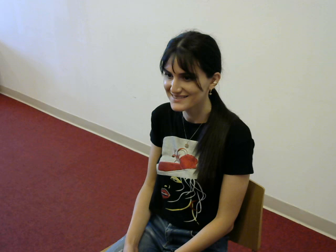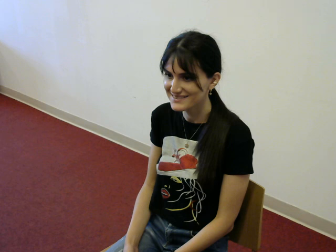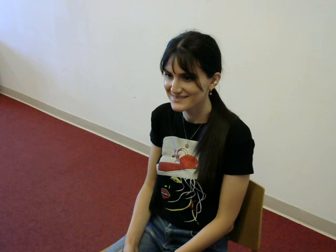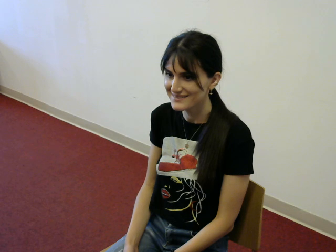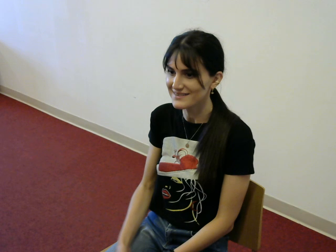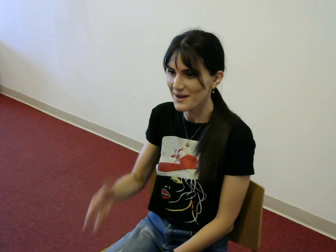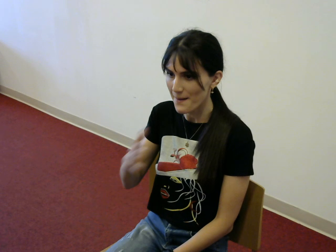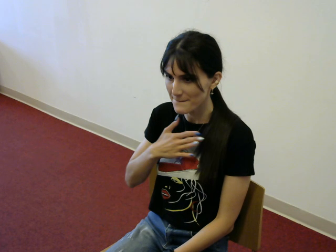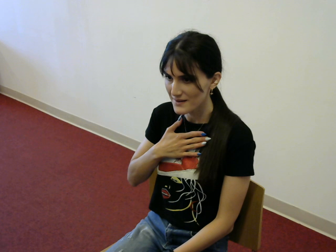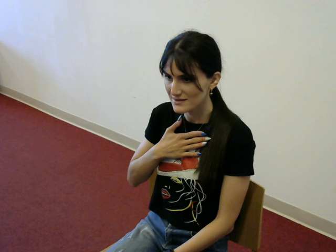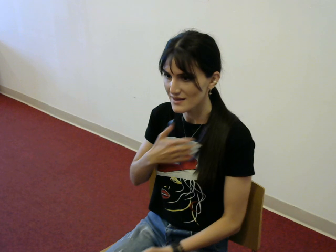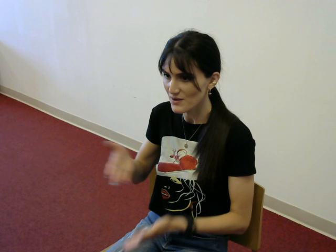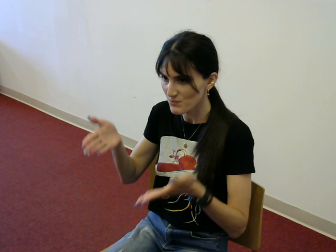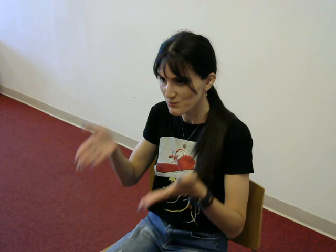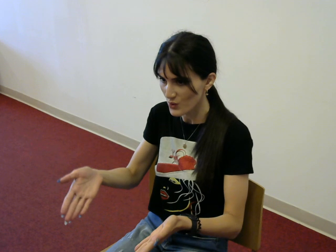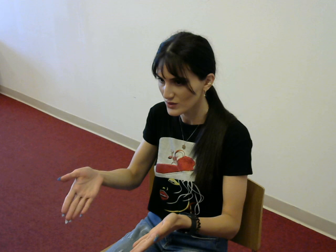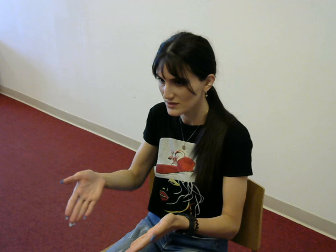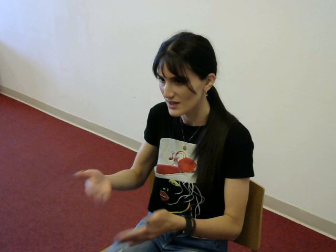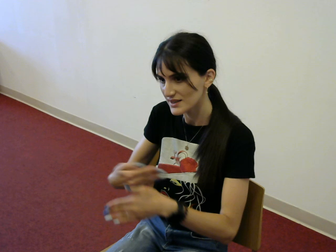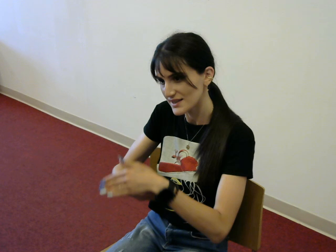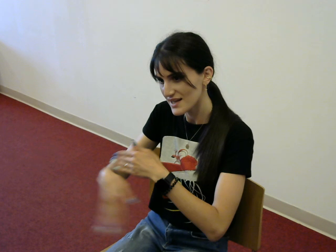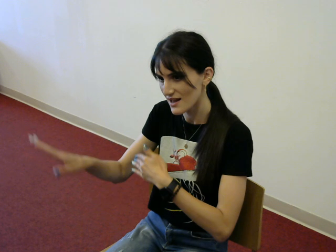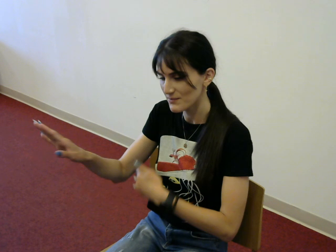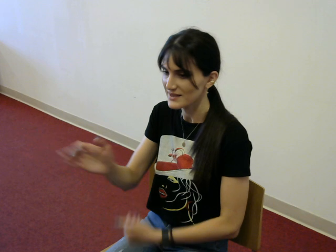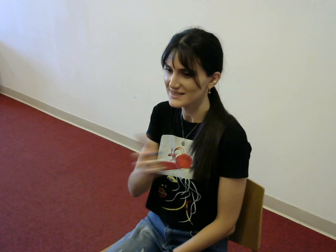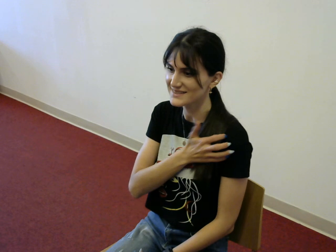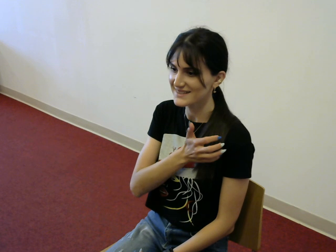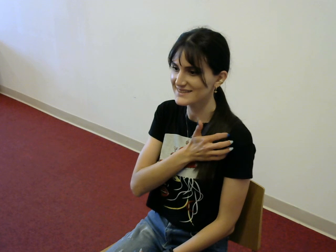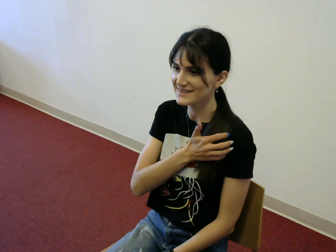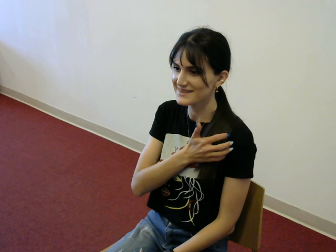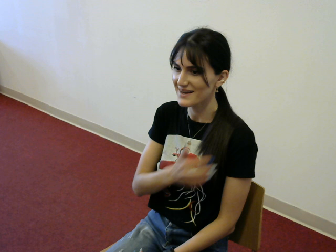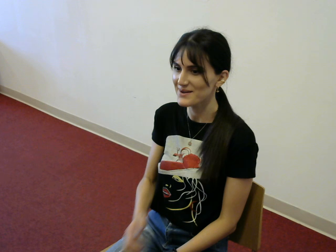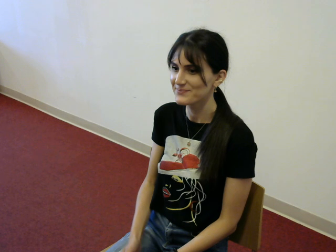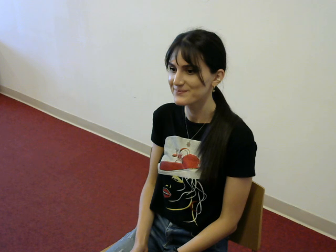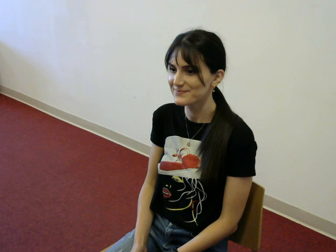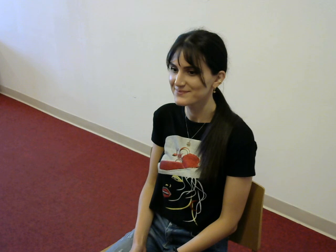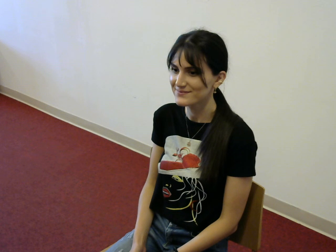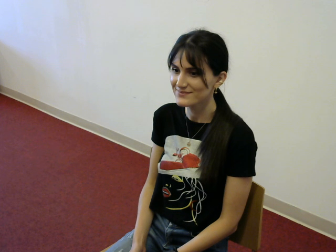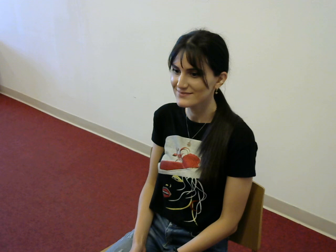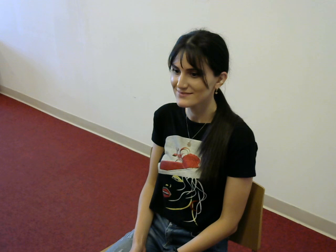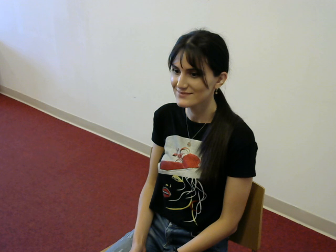Mən burdan getmək istəyirəm